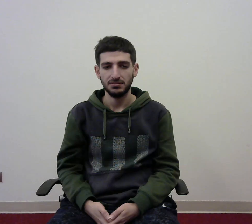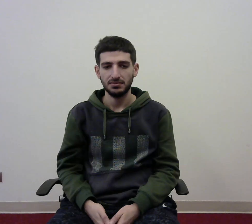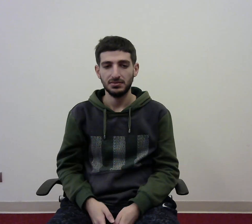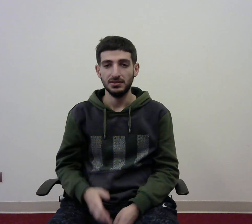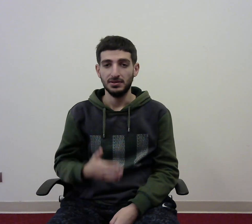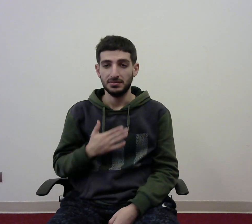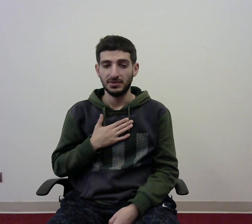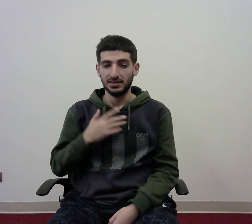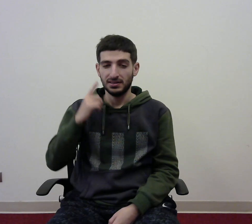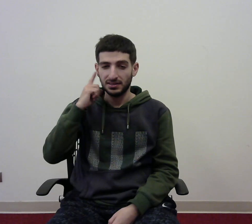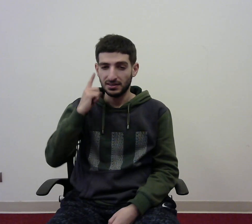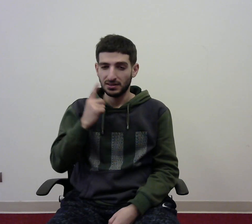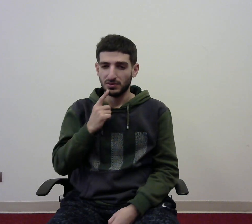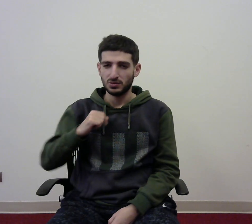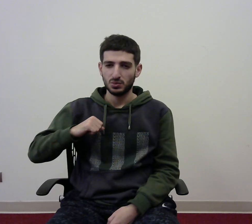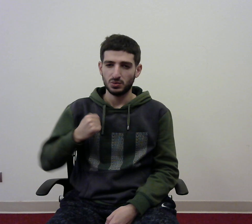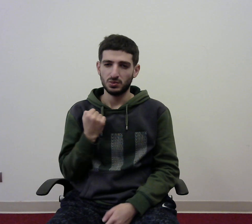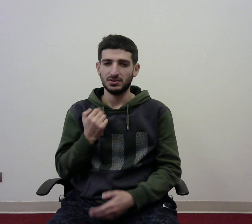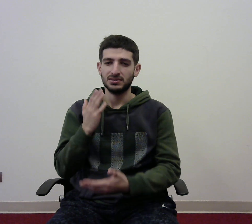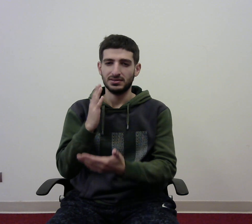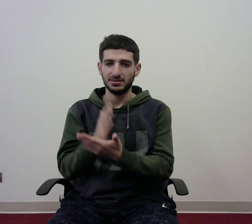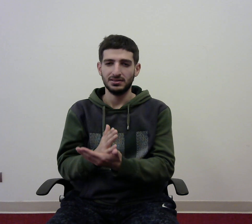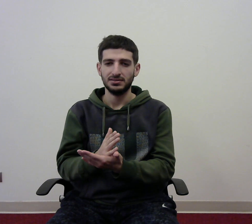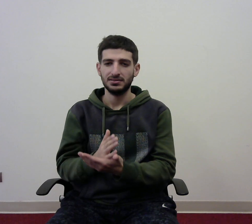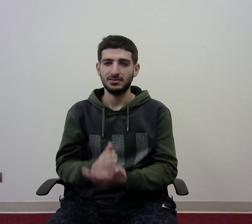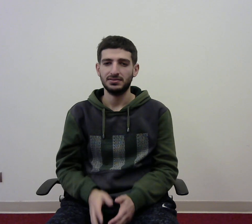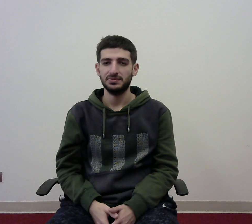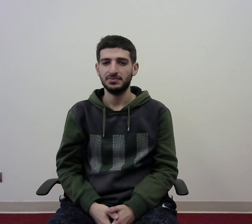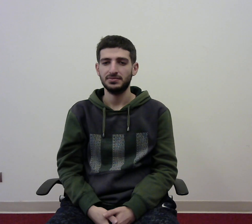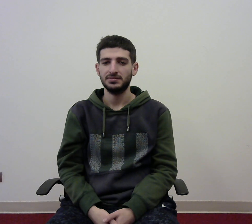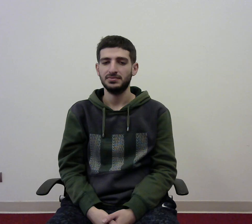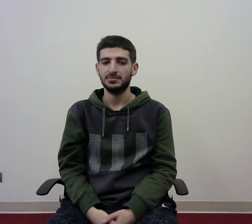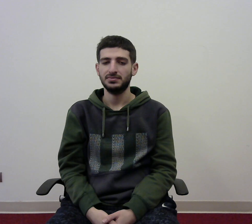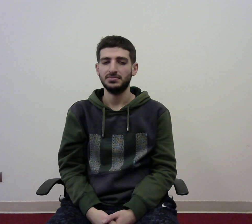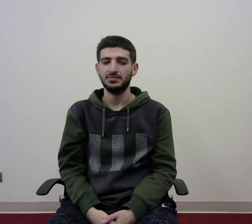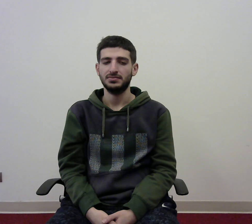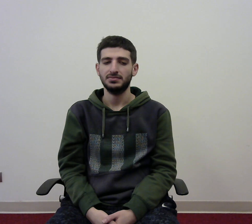Mənim eşitmə məhdudiyyətli dostlarım var